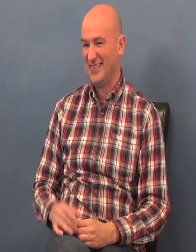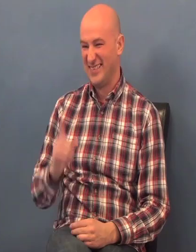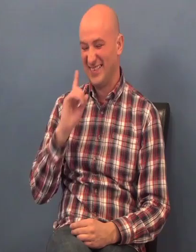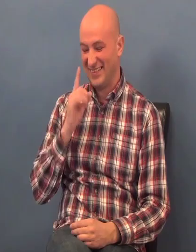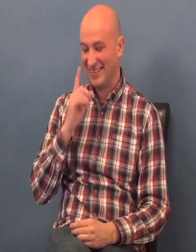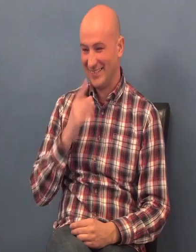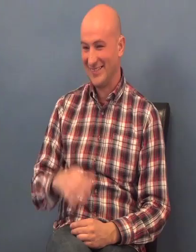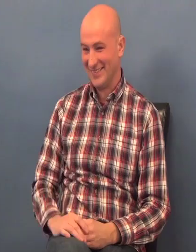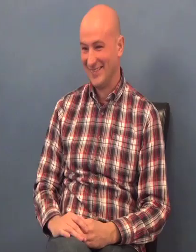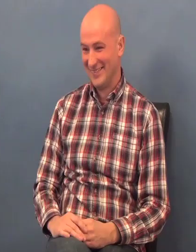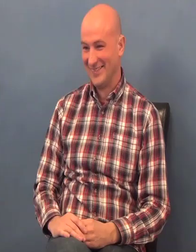Prawda, prawda.